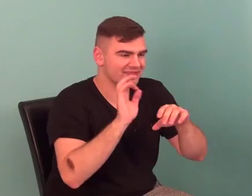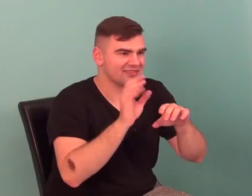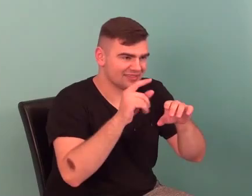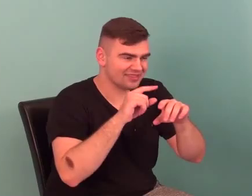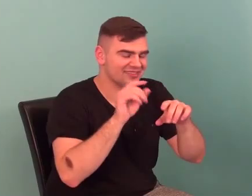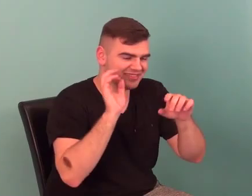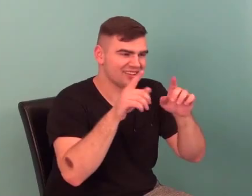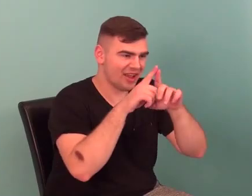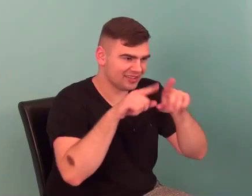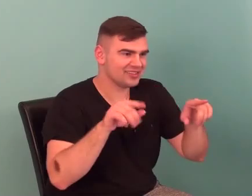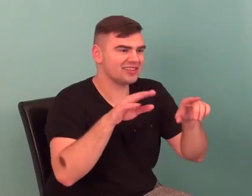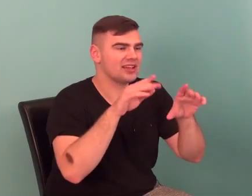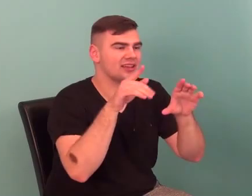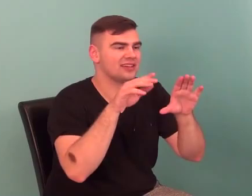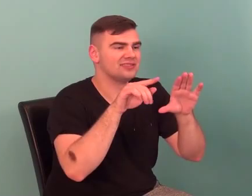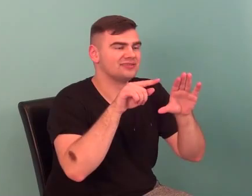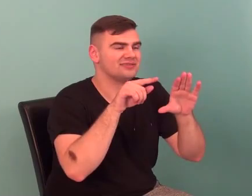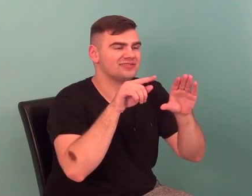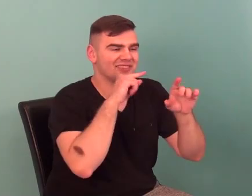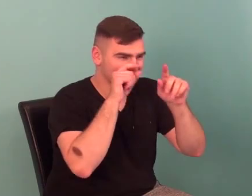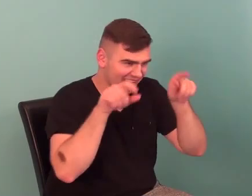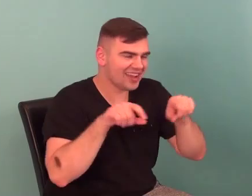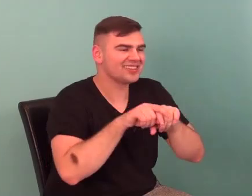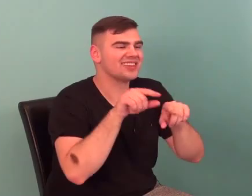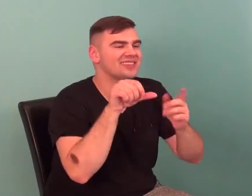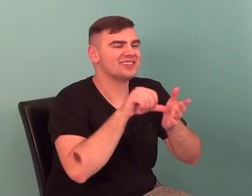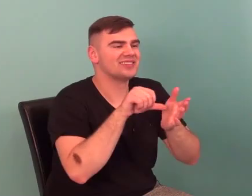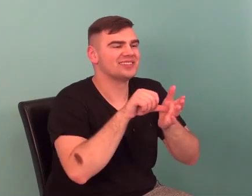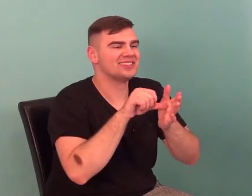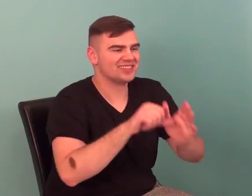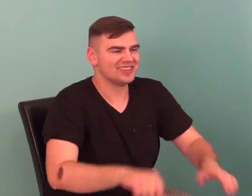Jest czerwony trójkąt, a w środku....